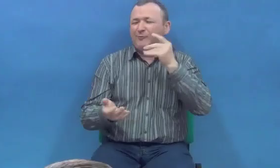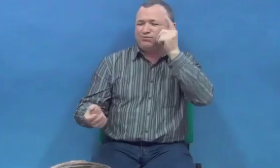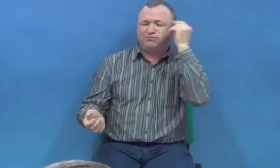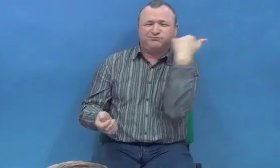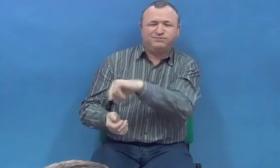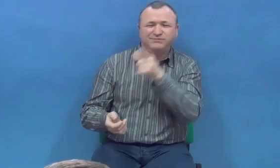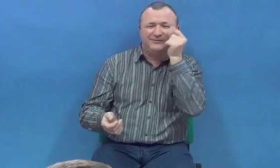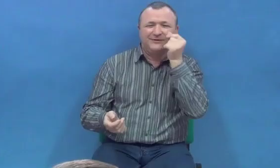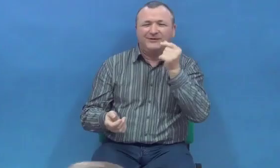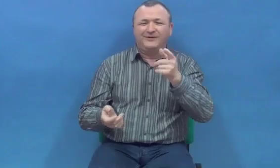Nie mogło ignorować budzika i spać.